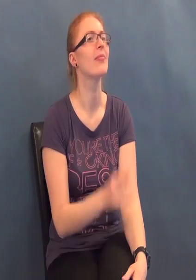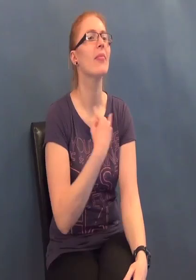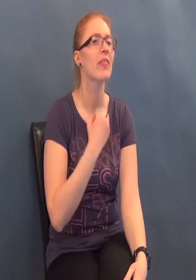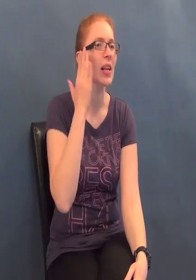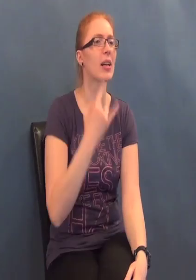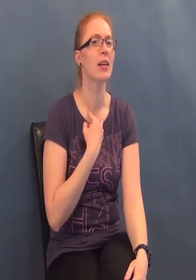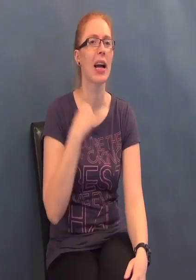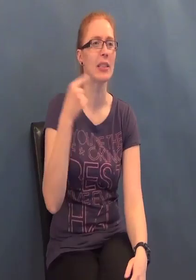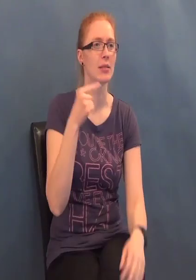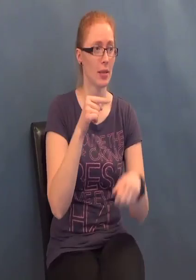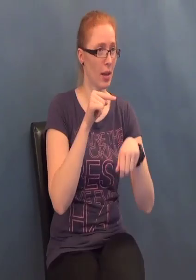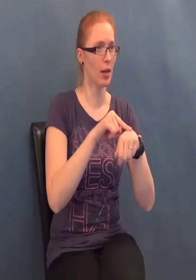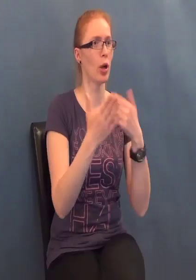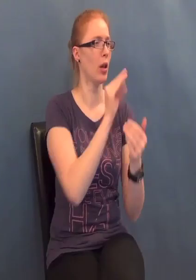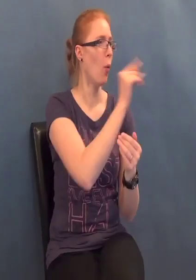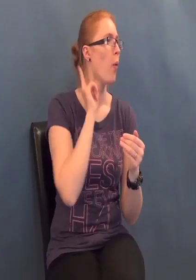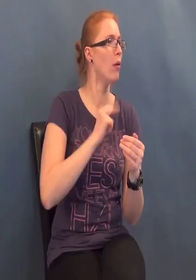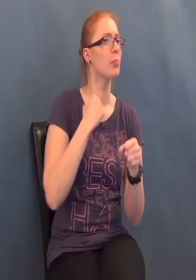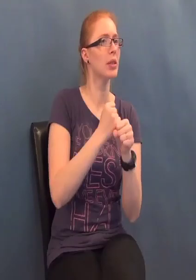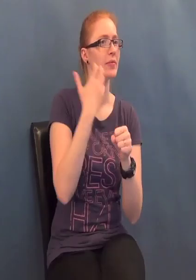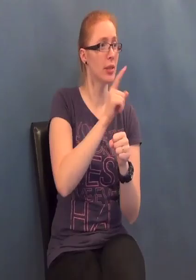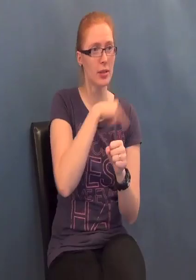To biznesmen, wiesz, ma sprawy, sprawdza godziny. Mówi żonie, że wcześniej zaczyna pracę.